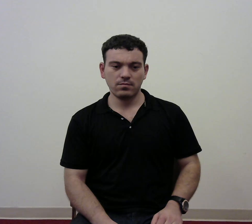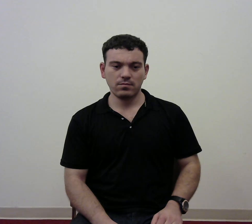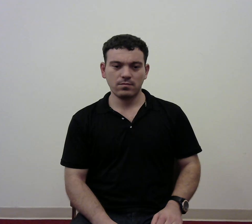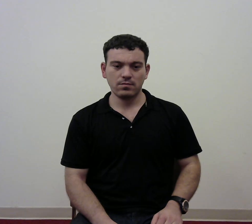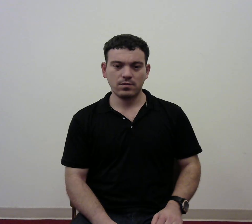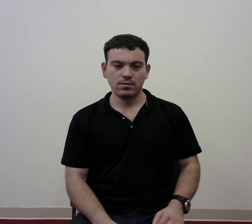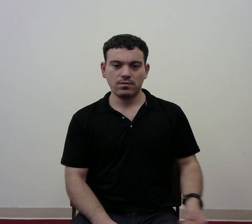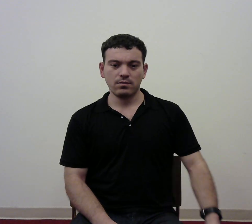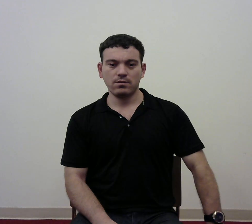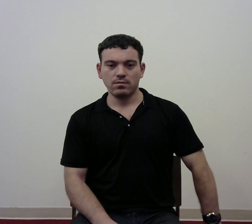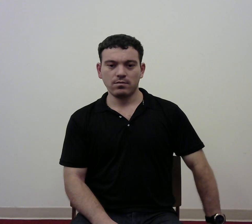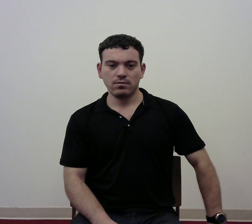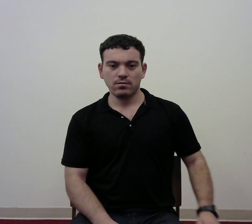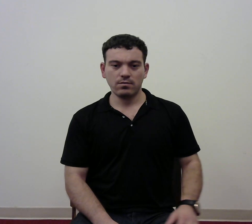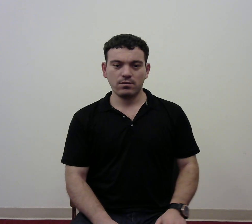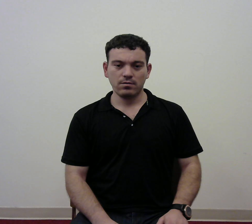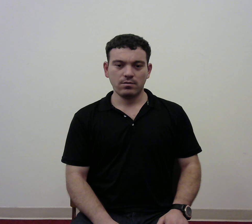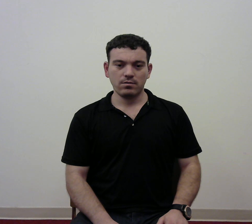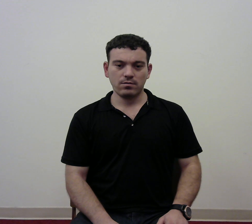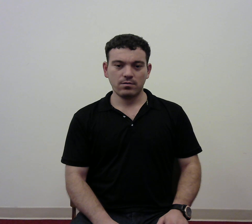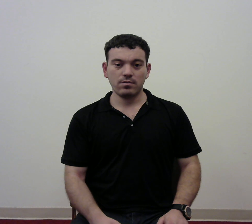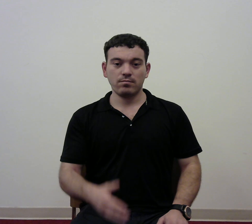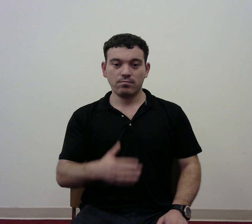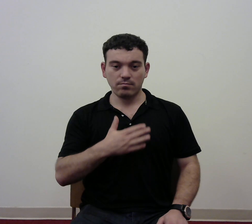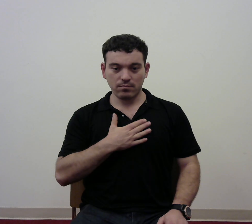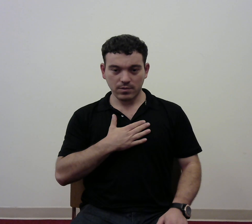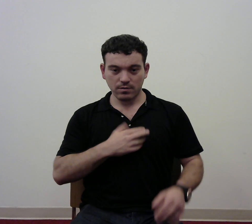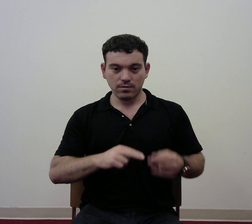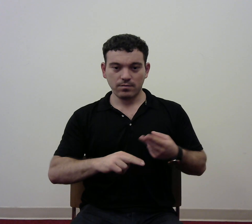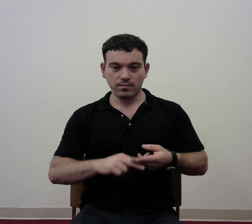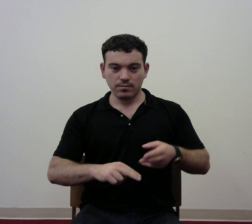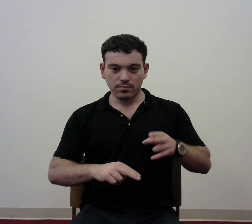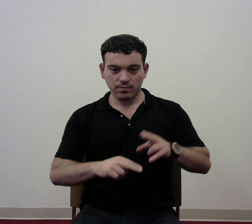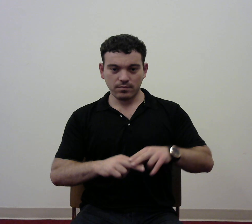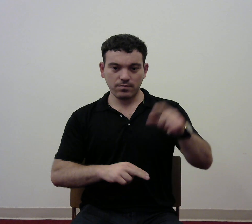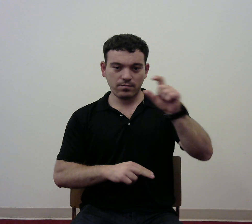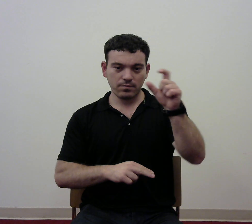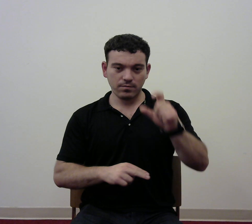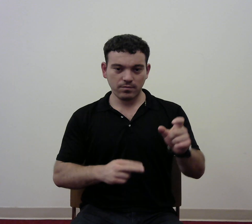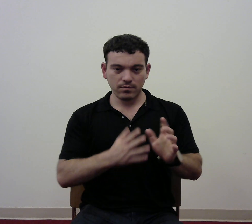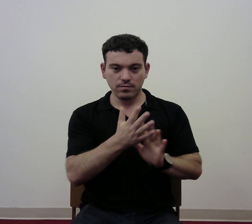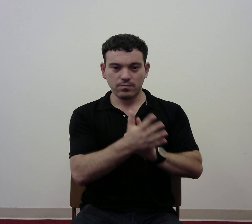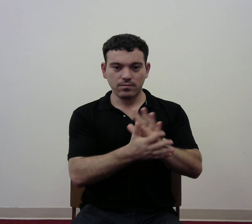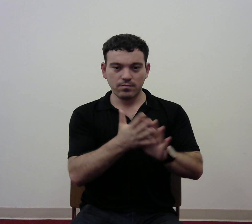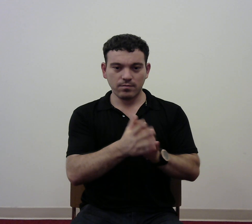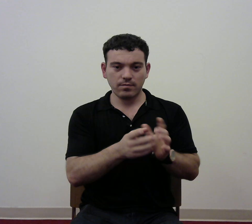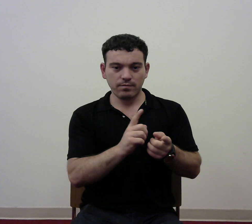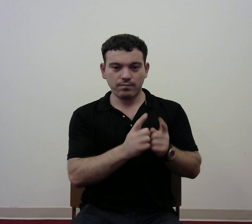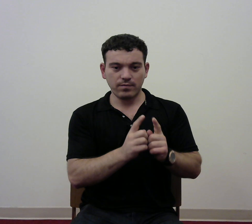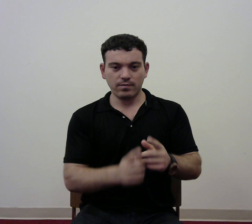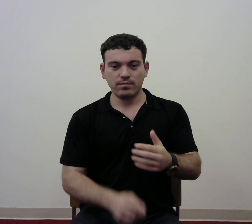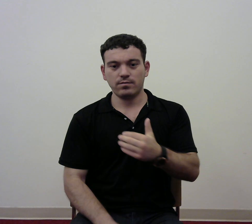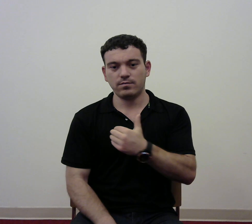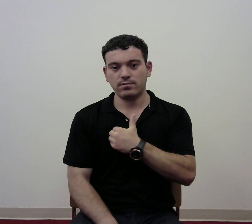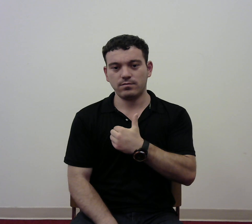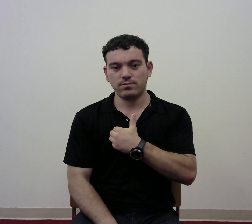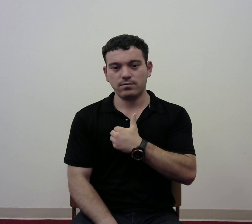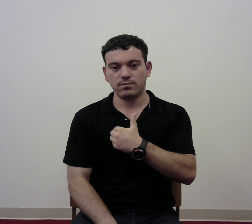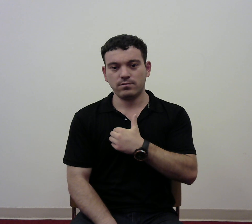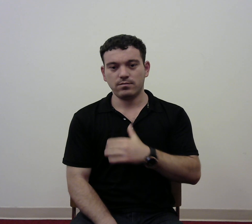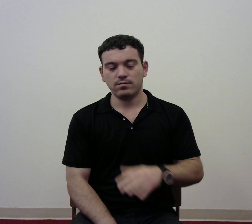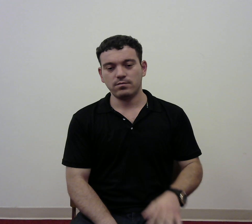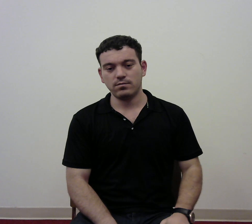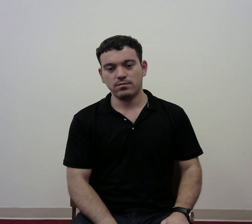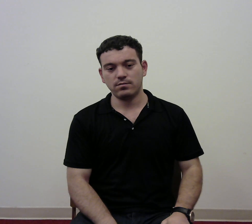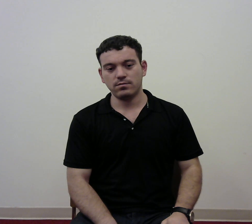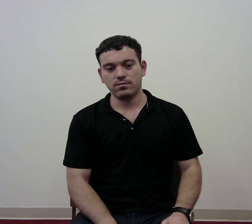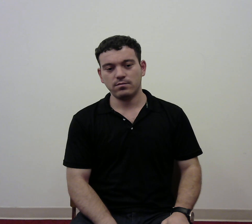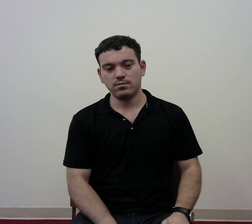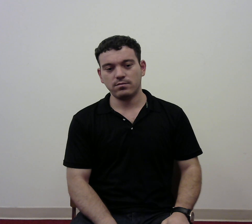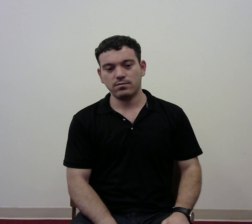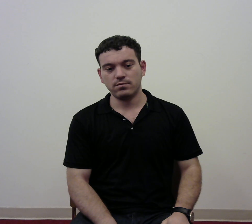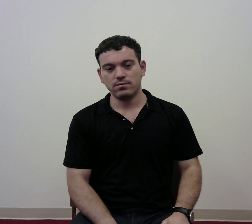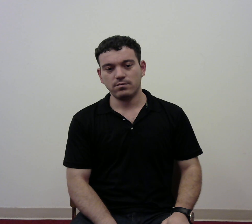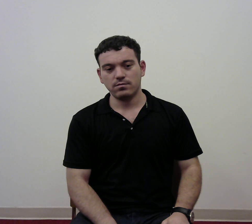Mən bu əsərin surdotərcüməsini istəyirəm